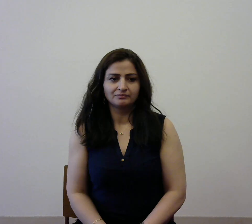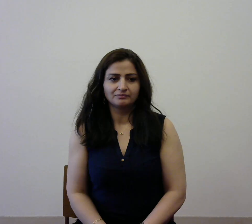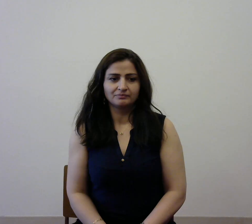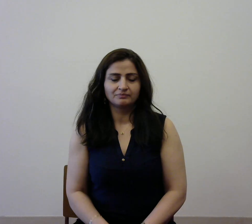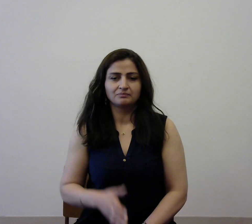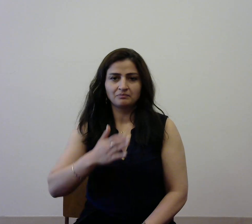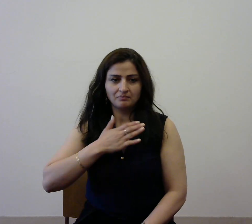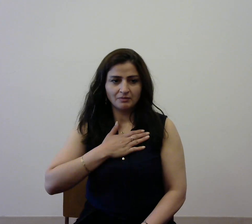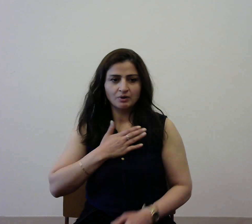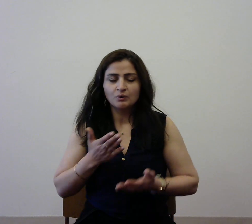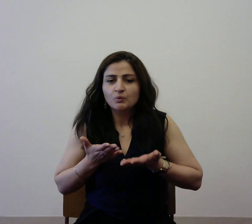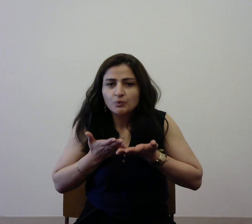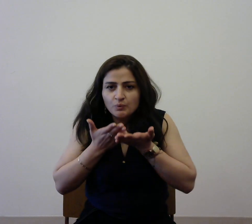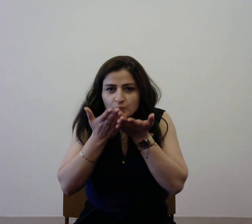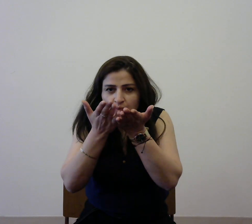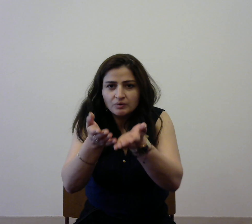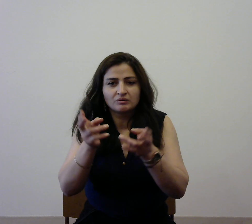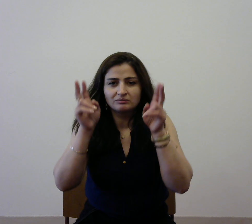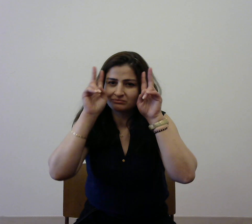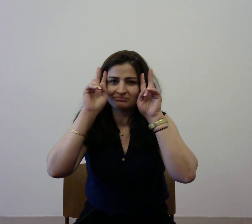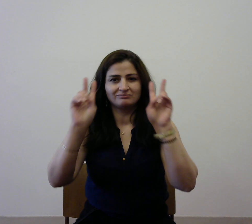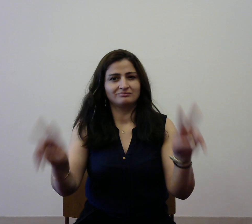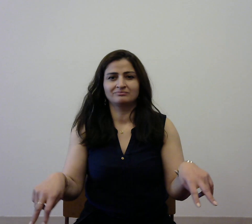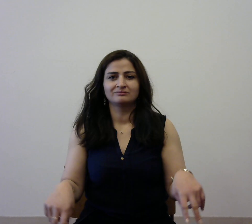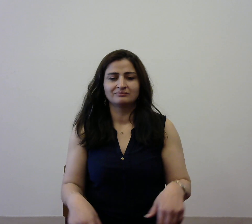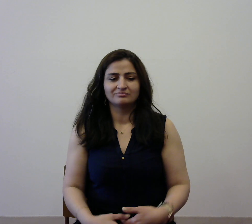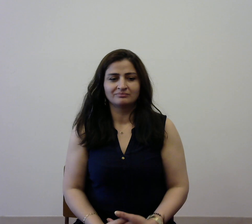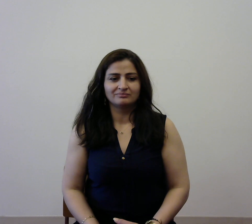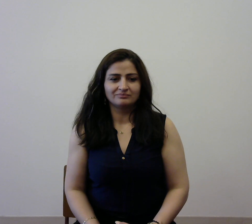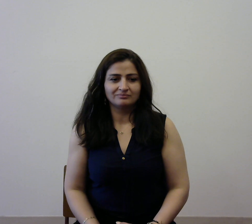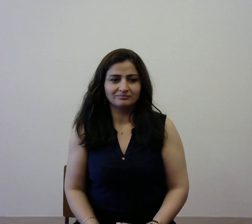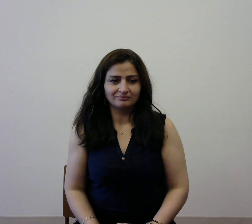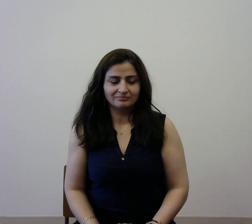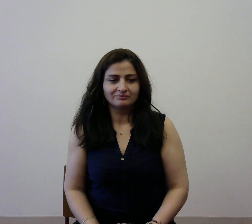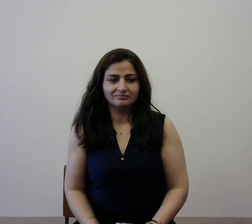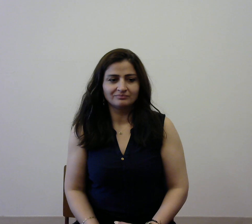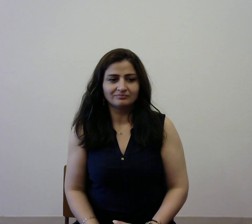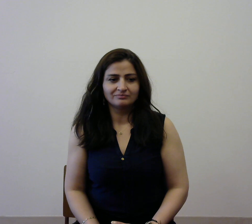Mən oxuya bilmirəm